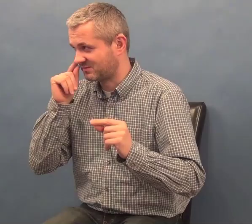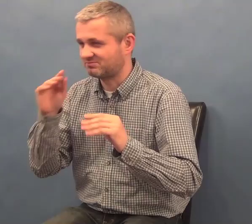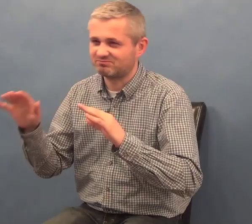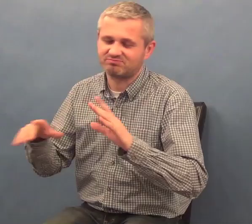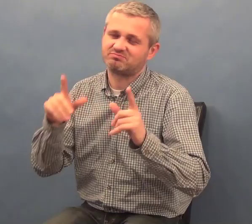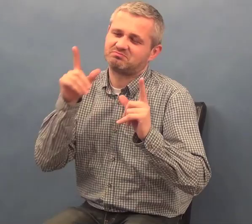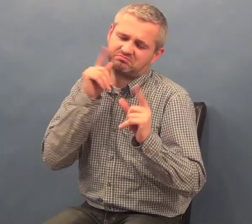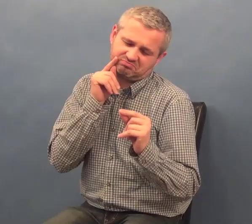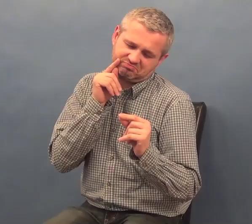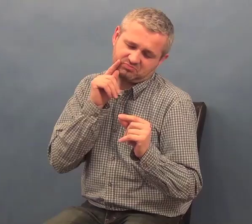Śpią.